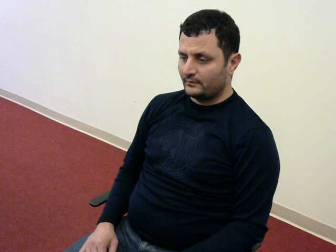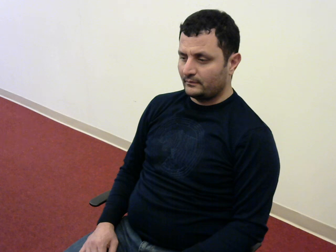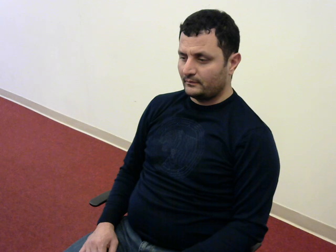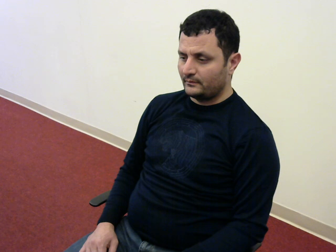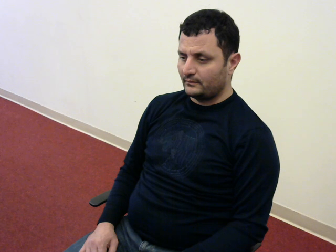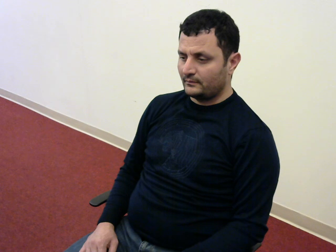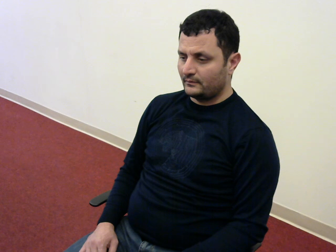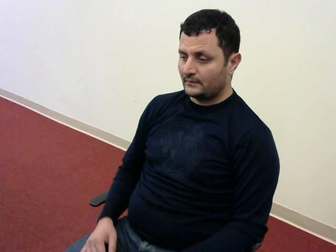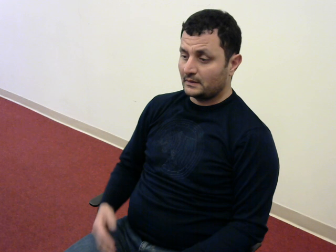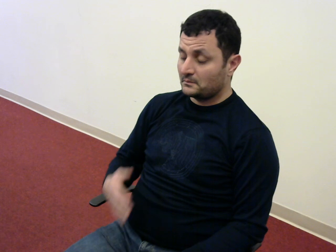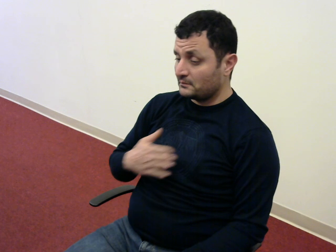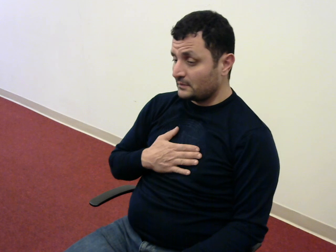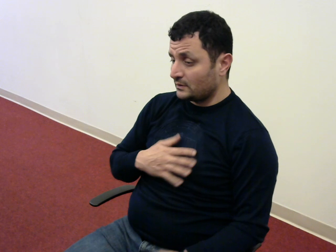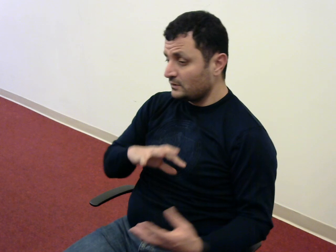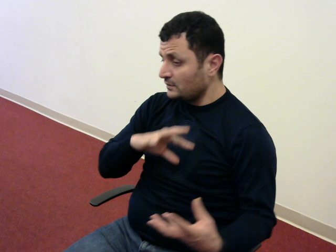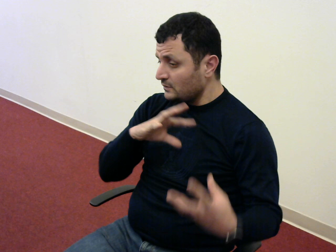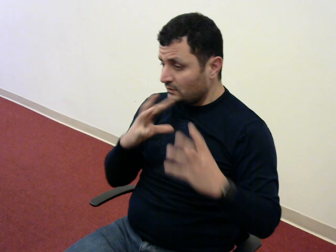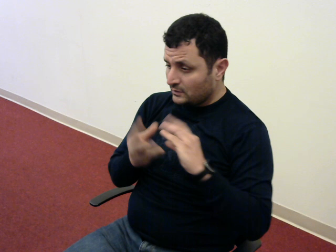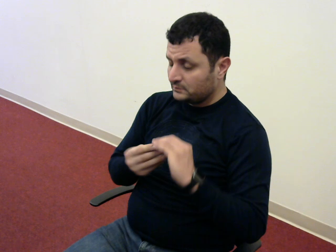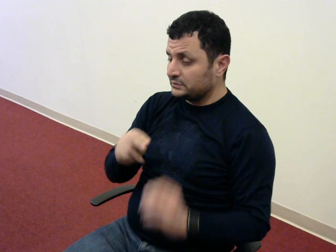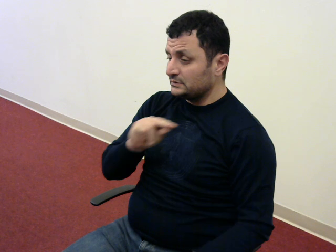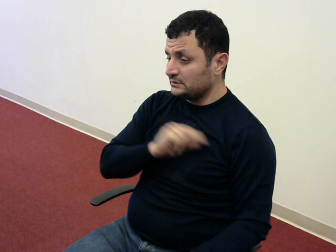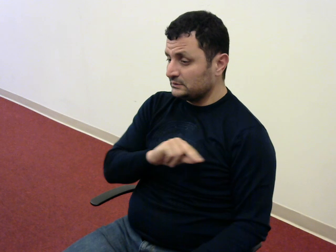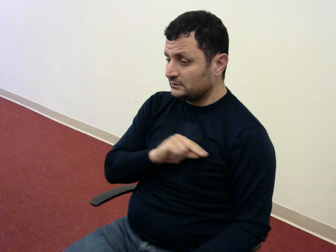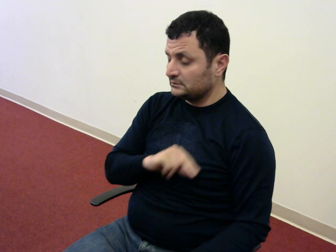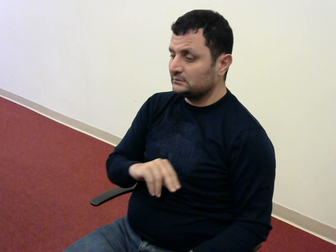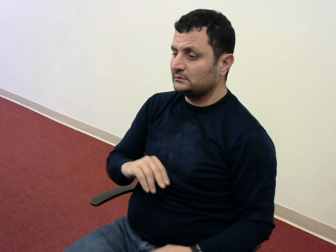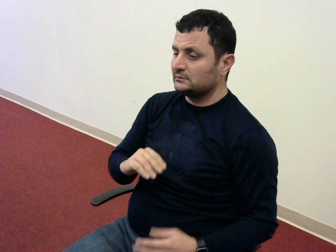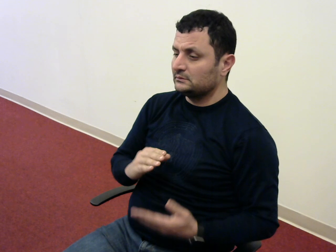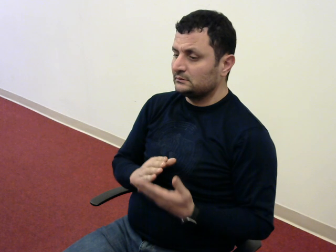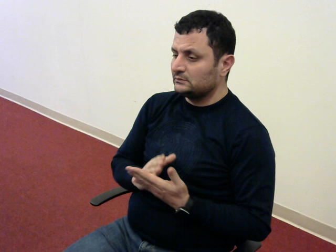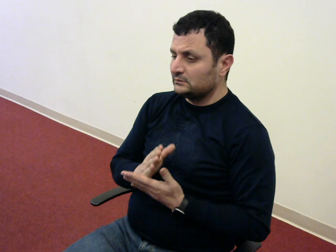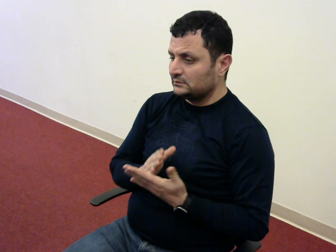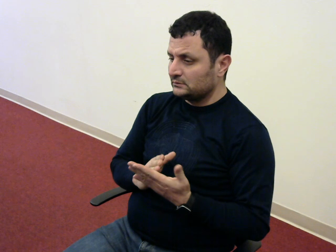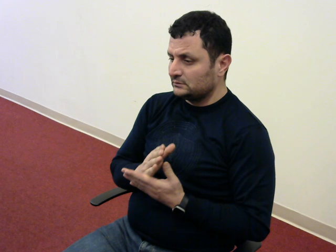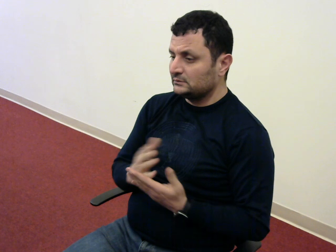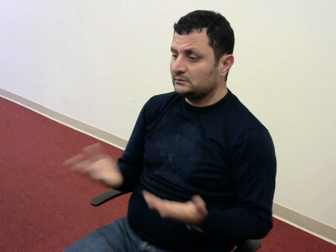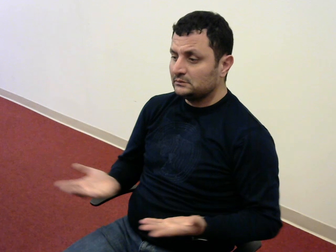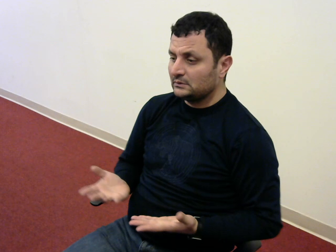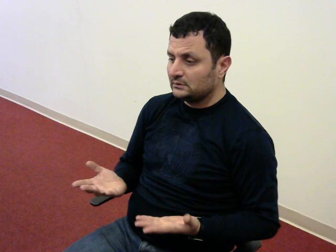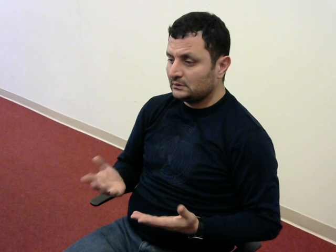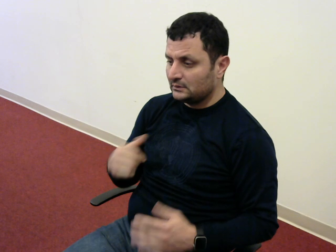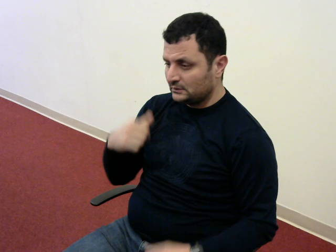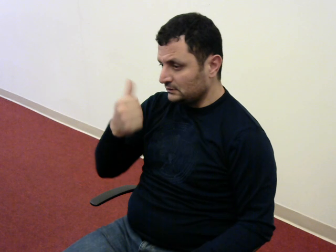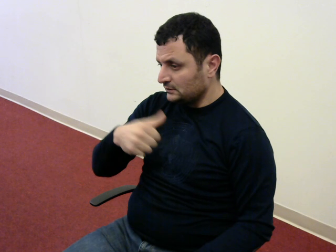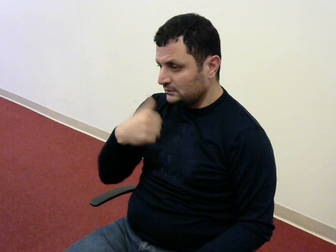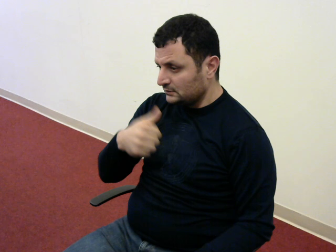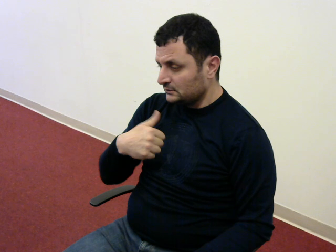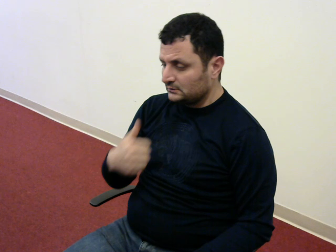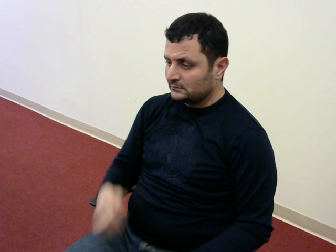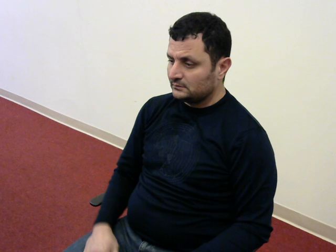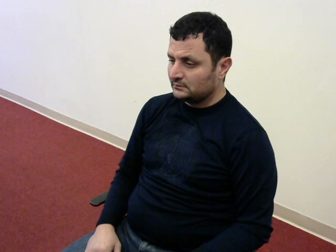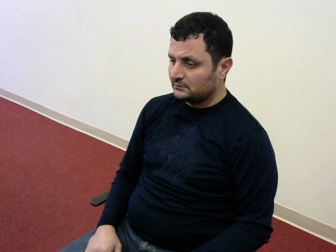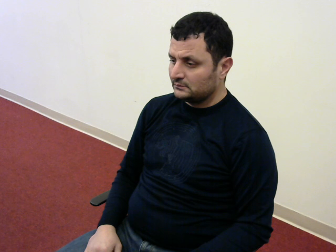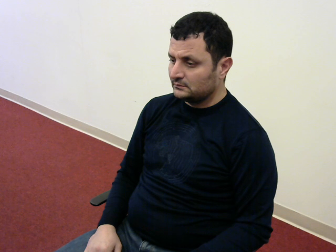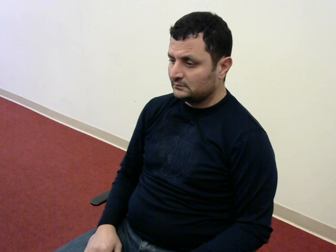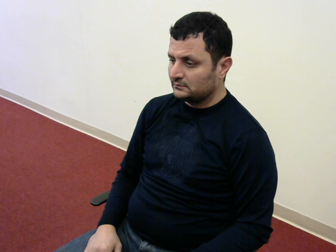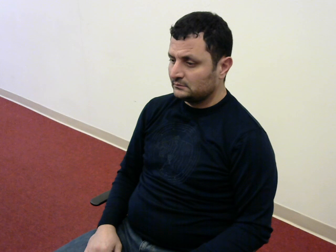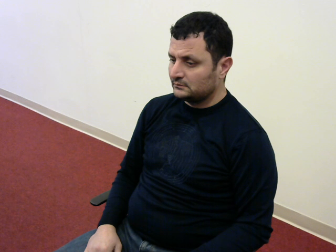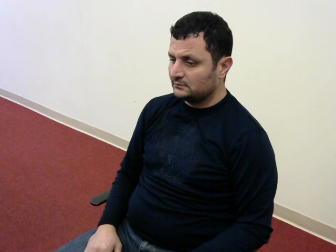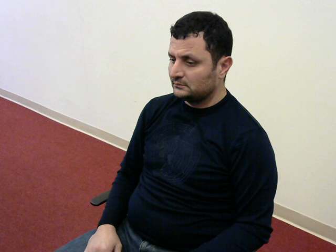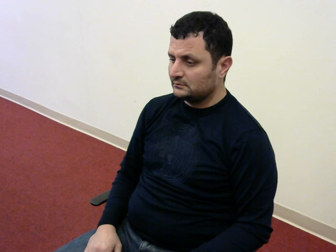Mənim ümumi iş stajım neçə ildir?